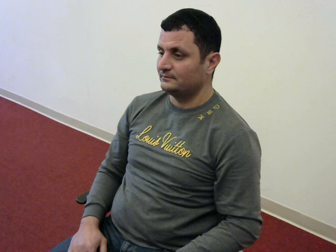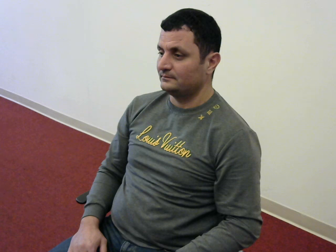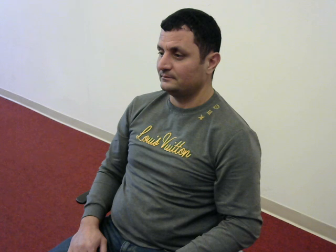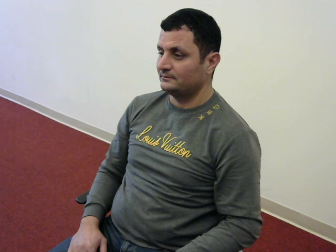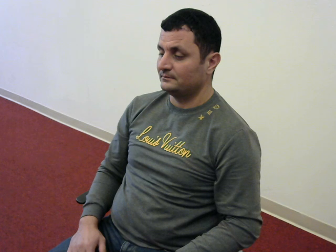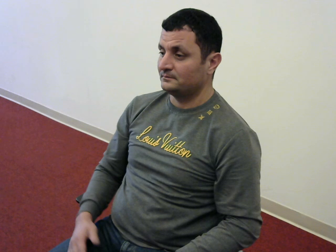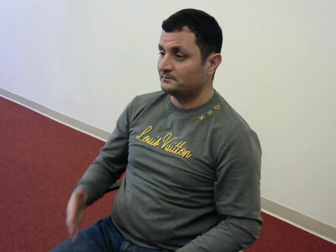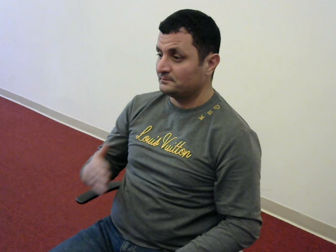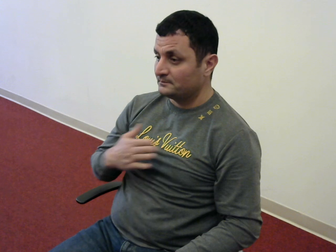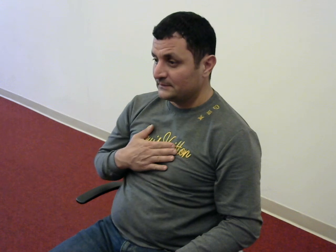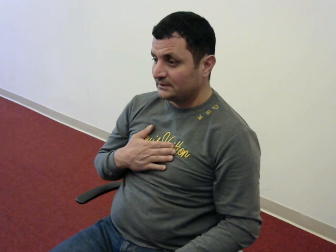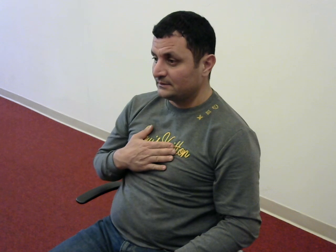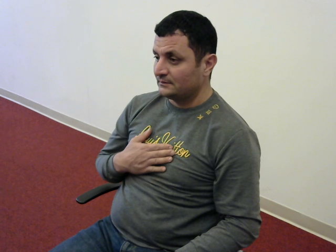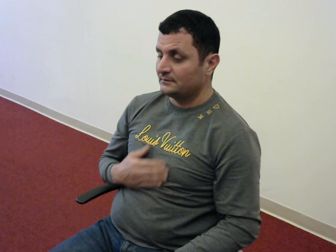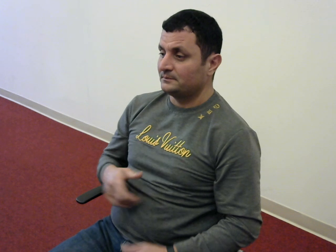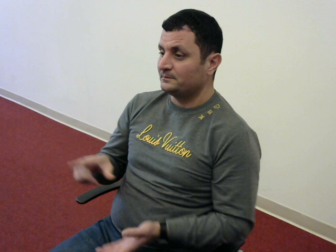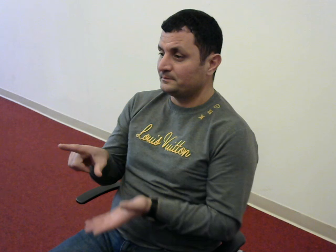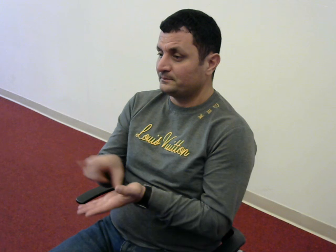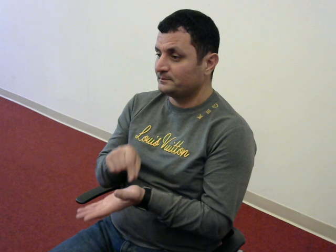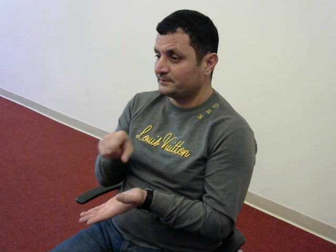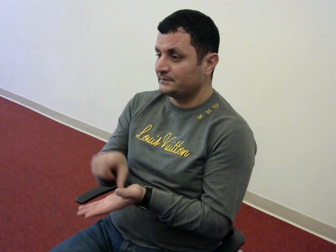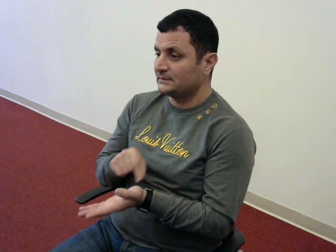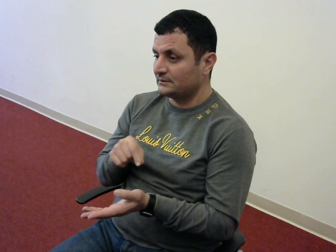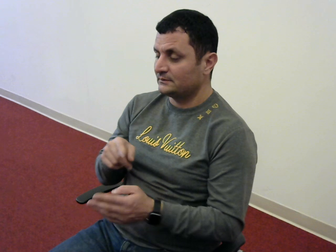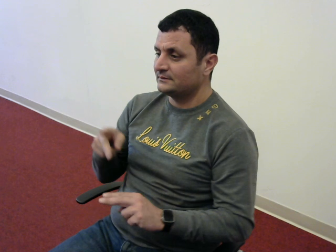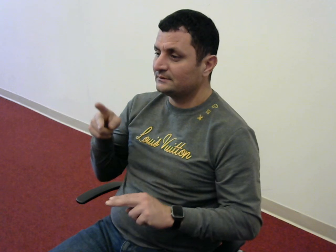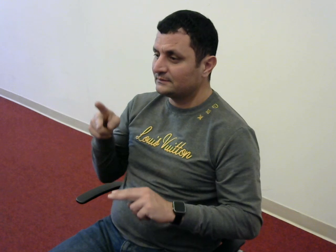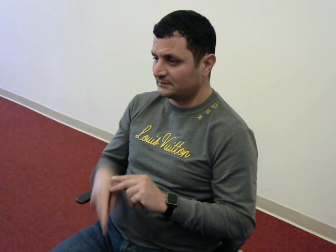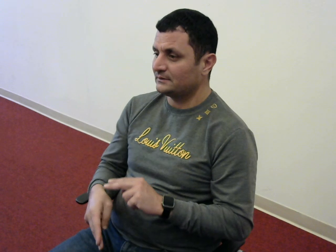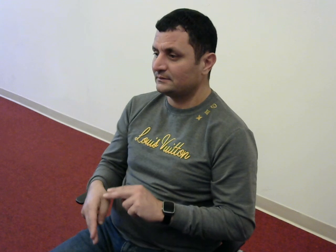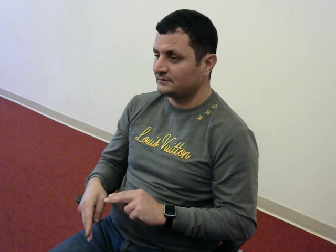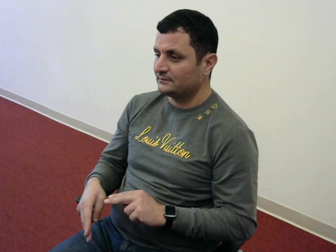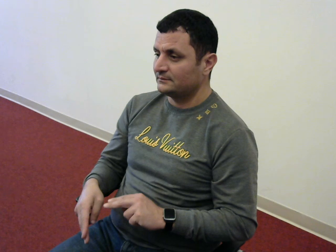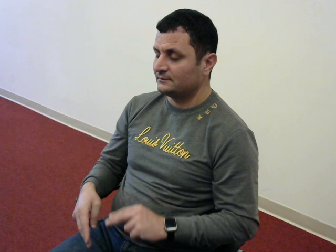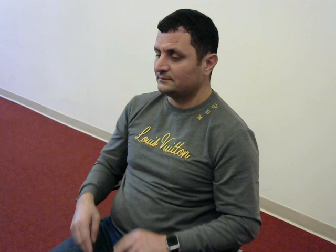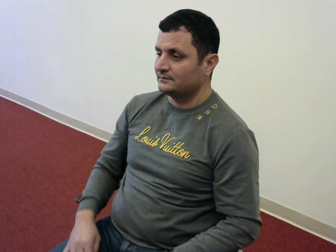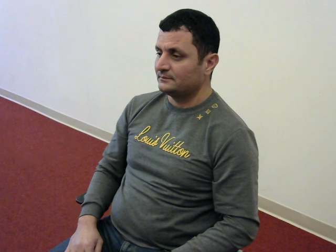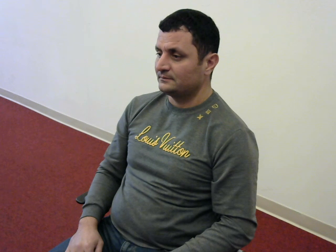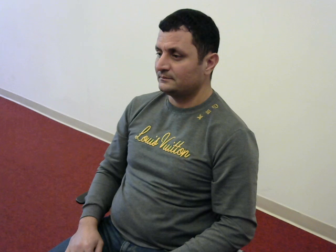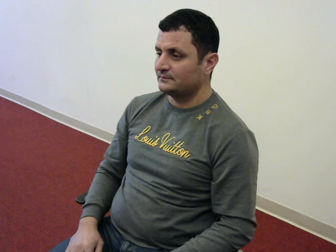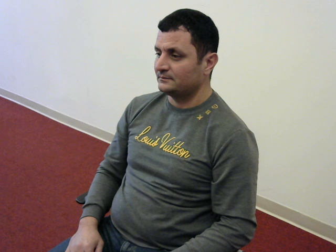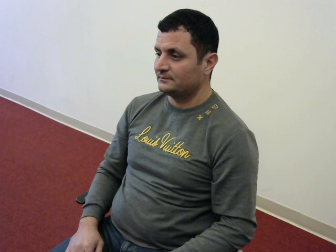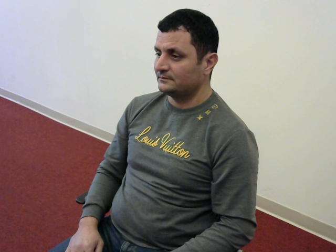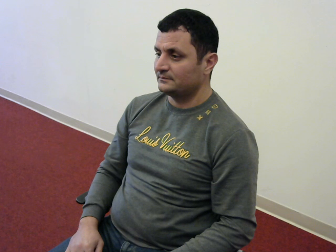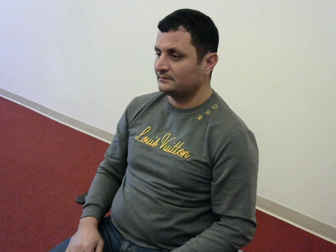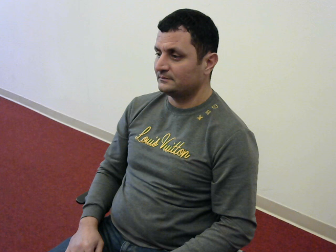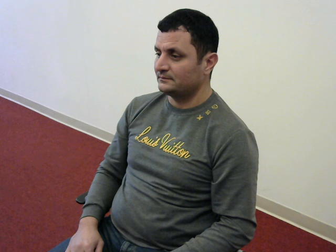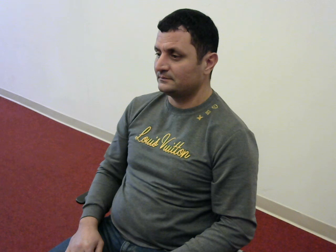Mənim pensiyamı kəsiblər